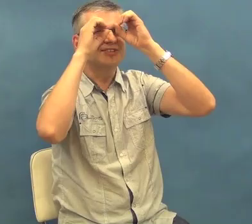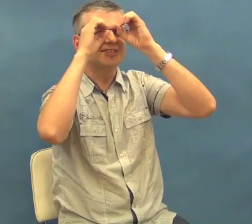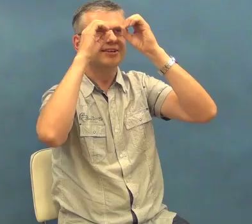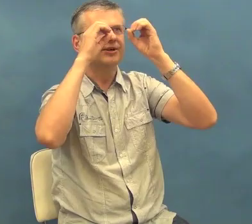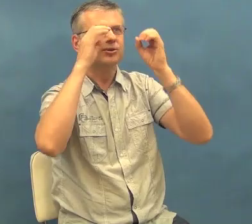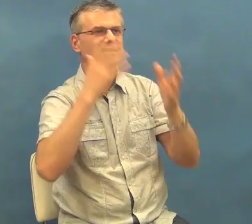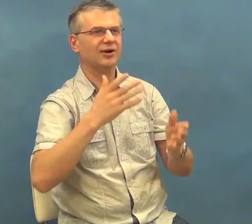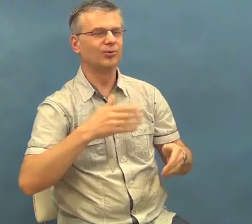Chce złapać ptaszka, bo jest głodny.